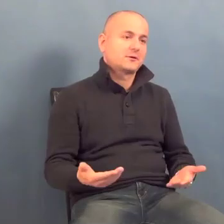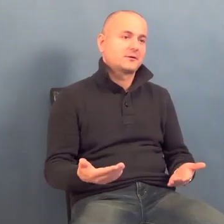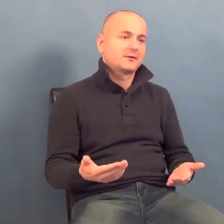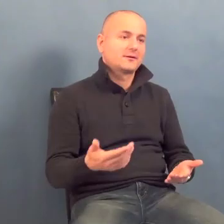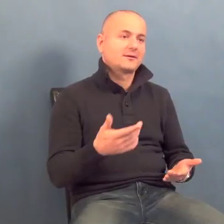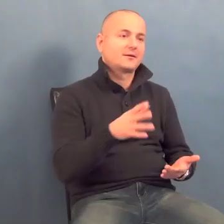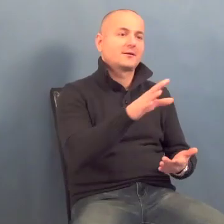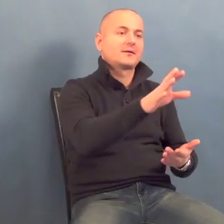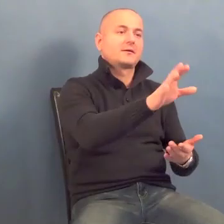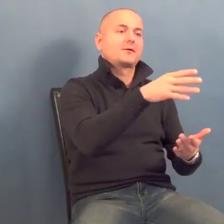Tak może być.